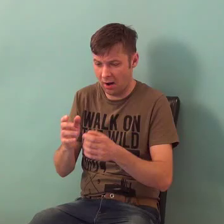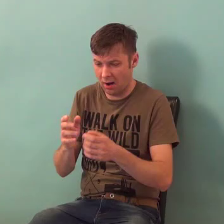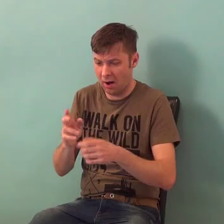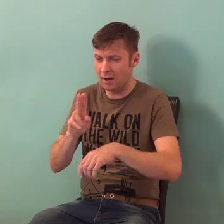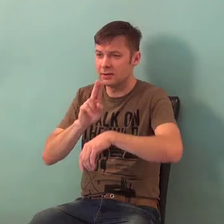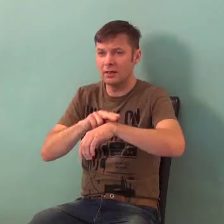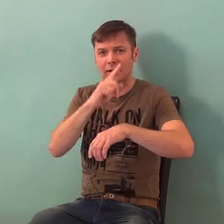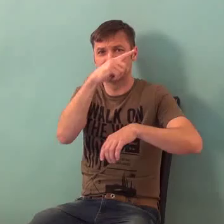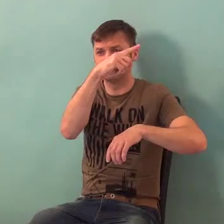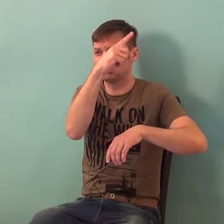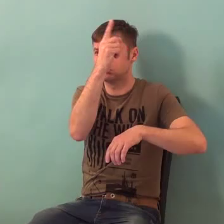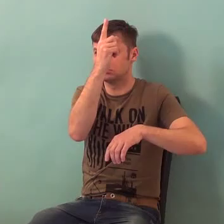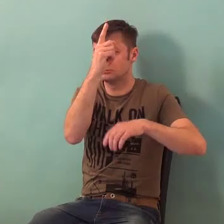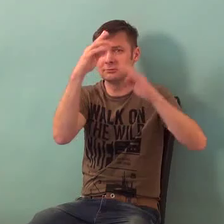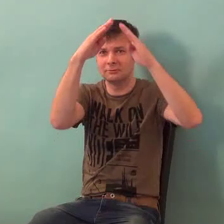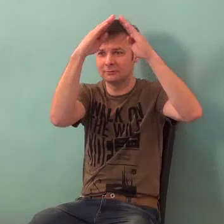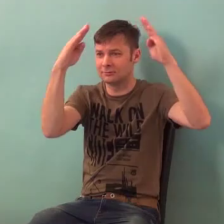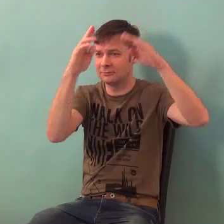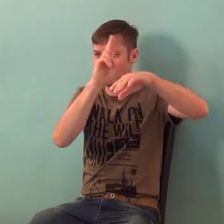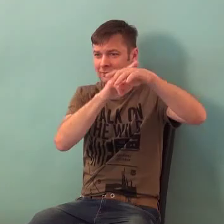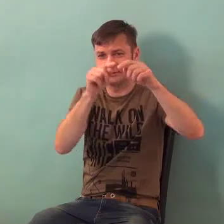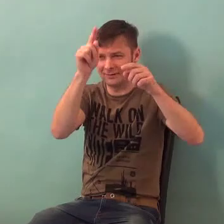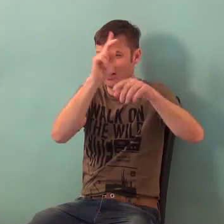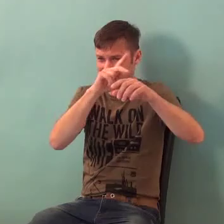Zegar na ścianie ze wskazówkami i daszkiem.